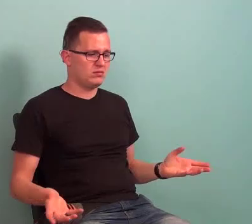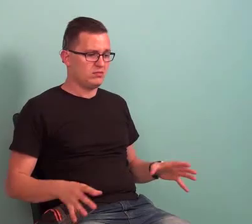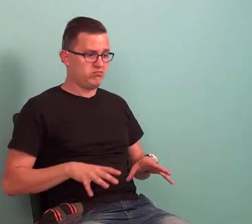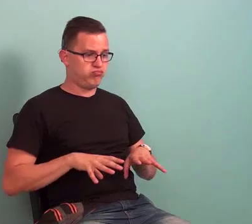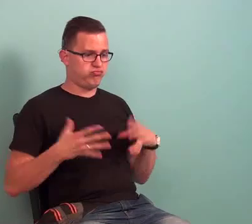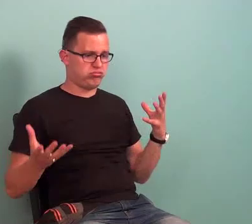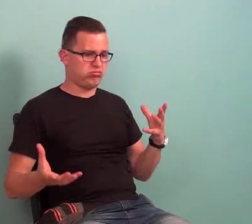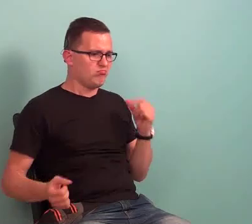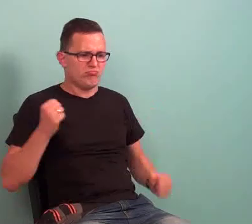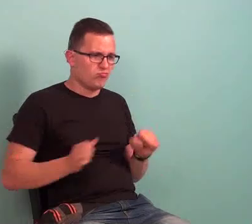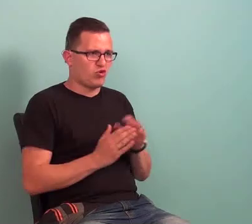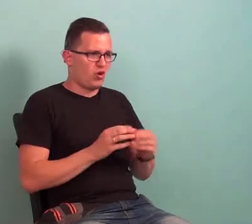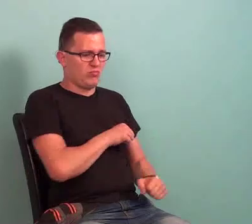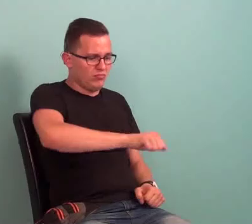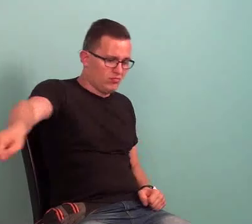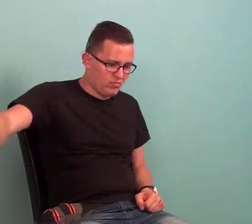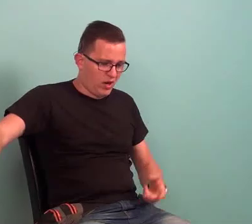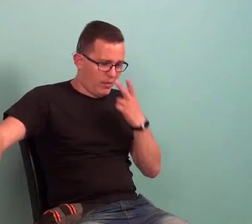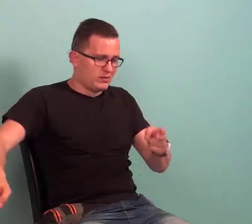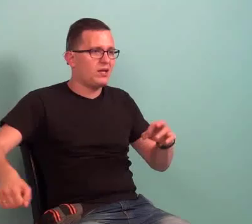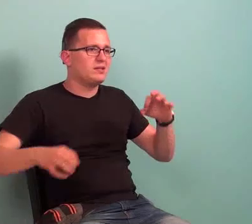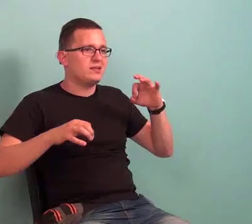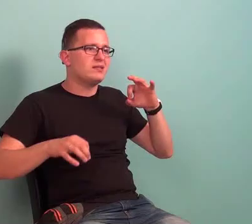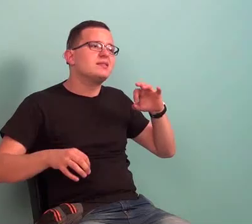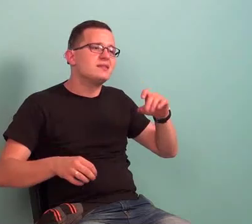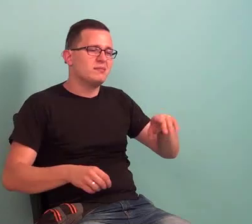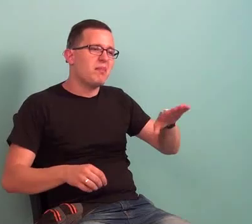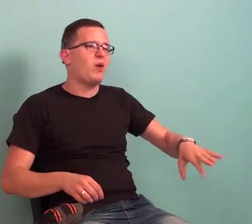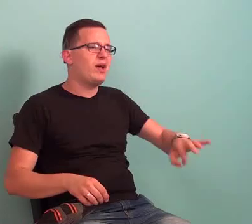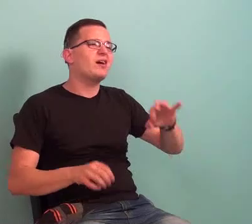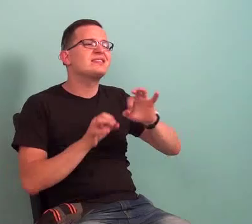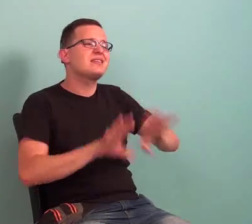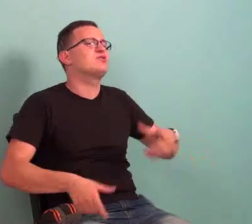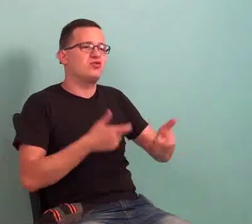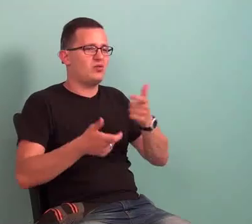Denerwuje się i idzie szybko do domu, otwiera drzwi, patrzy, a jego mały syn co robi?